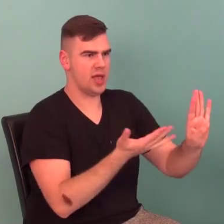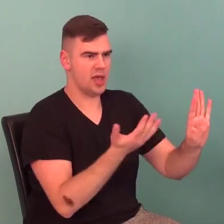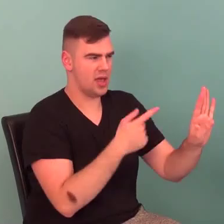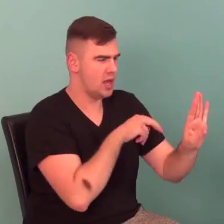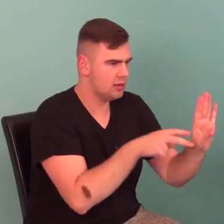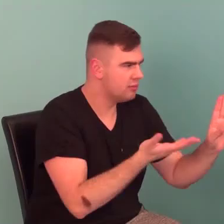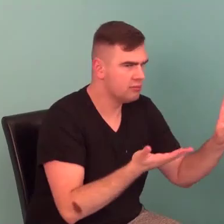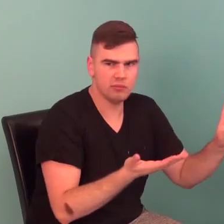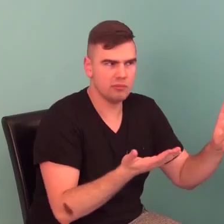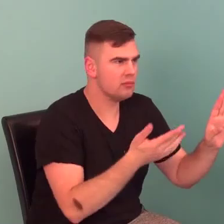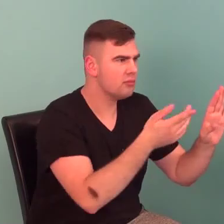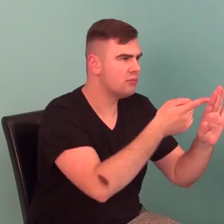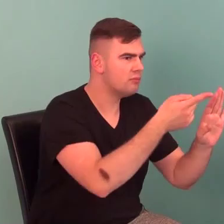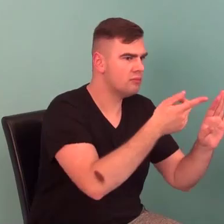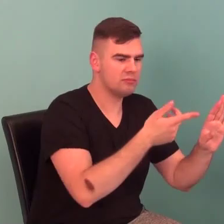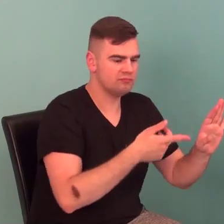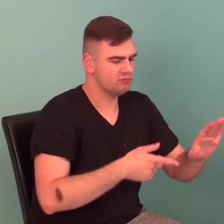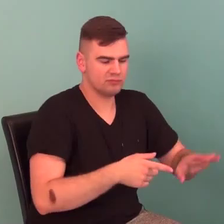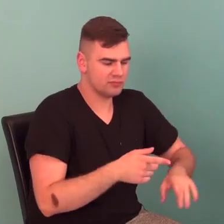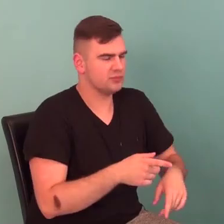Podchodzi i przygląda się.